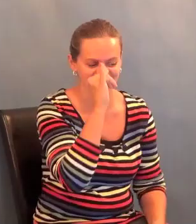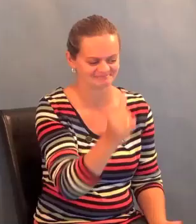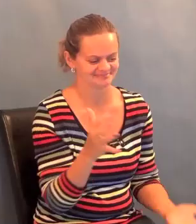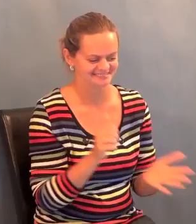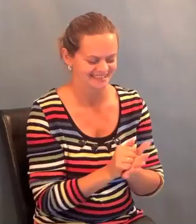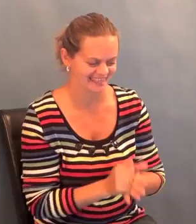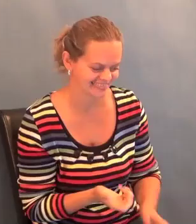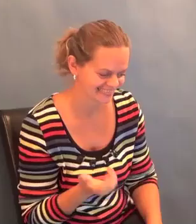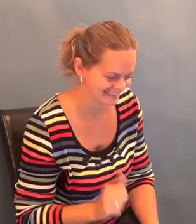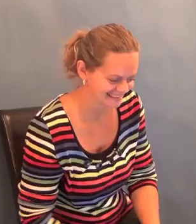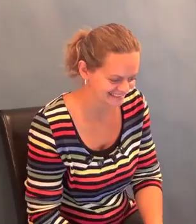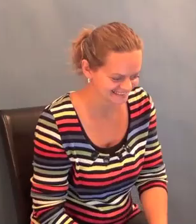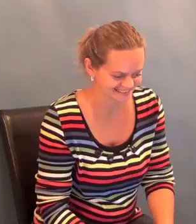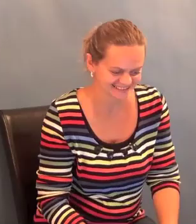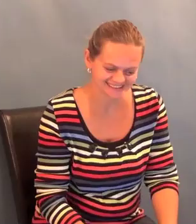Potem nie mogę, mam zajęte.